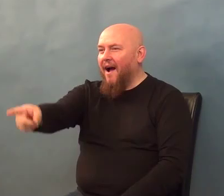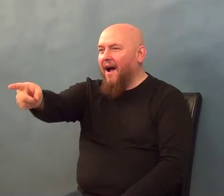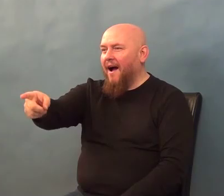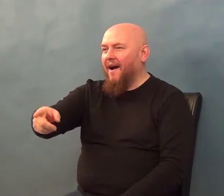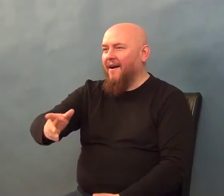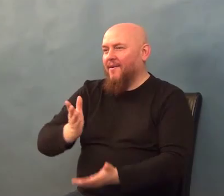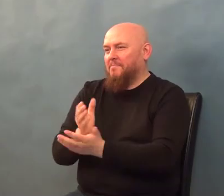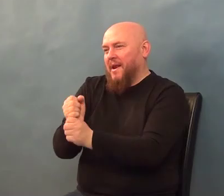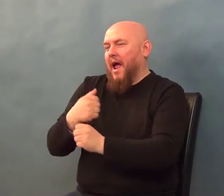O szóstej.